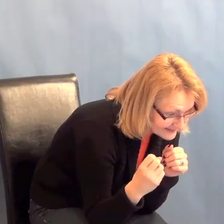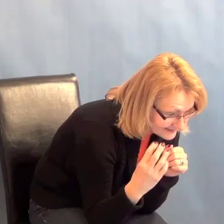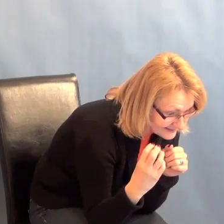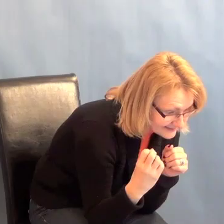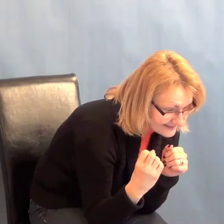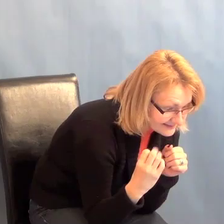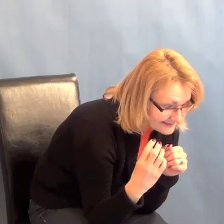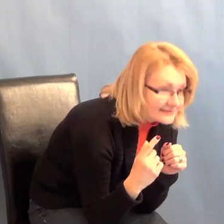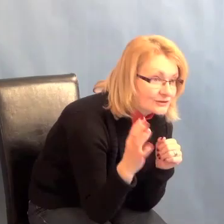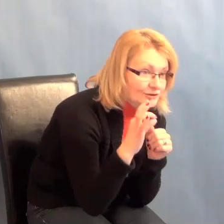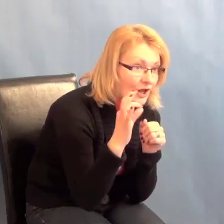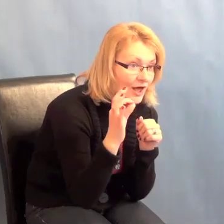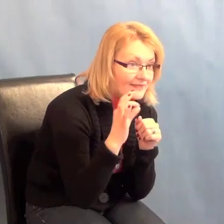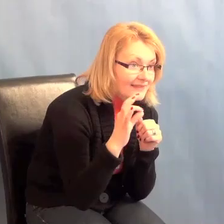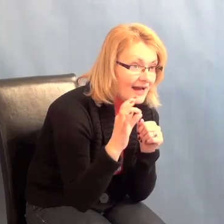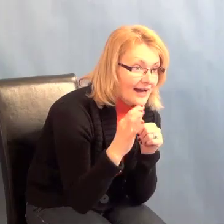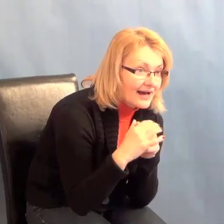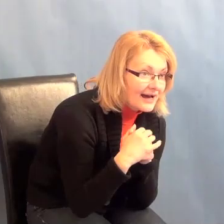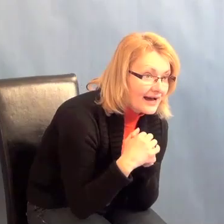Tak, środa.